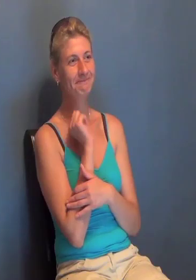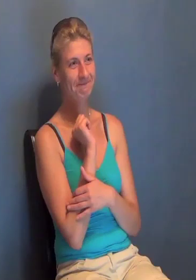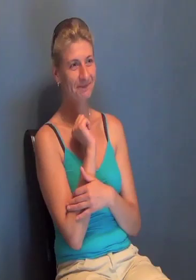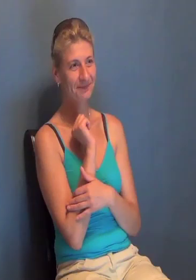Ach.